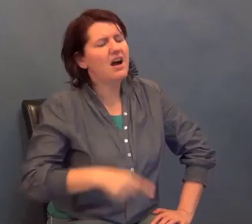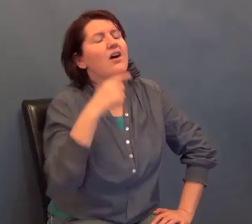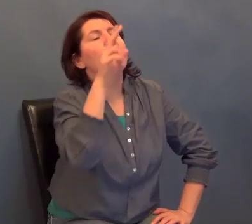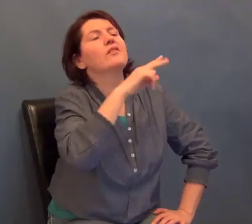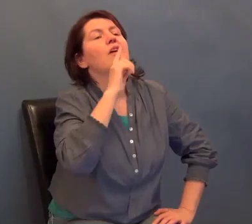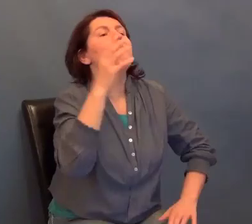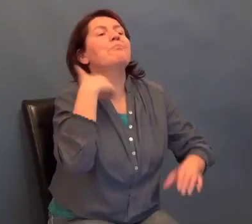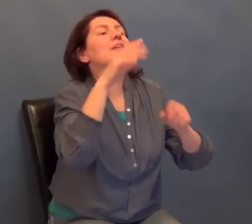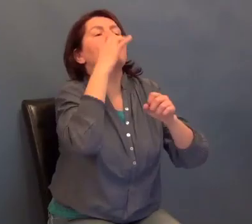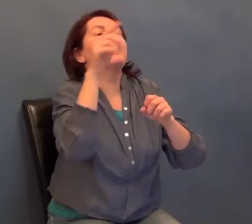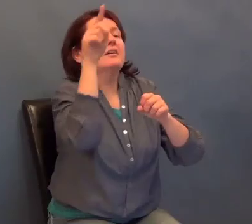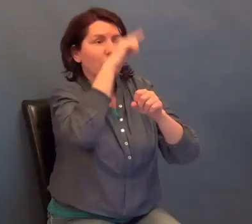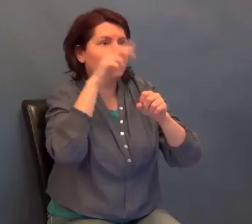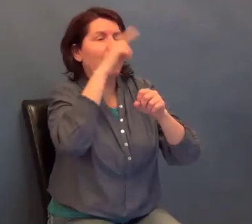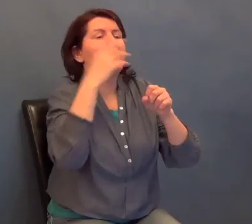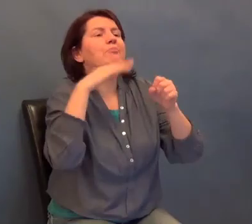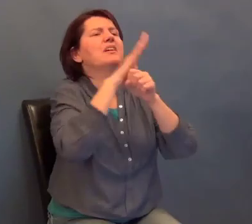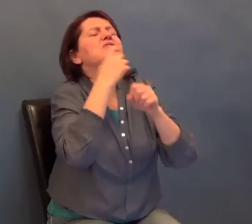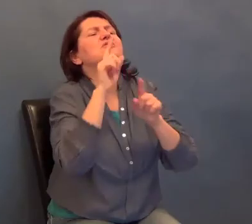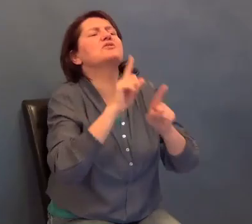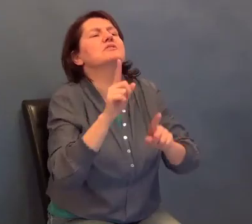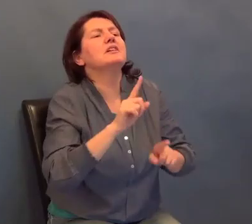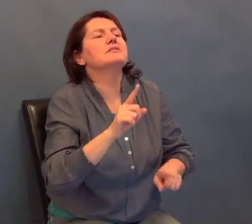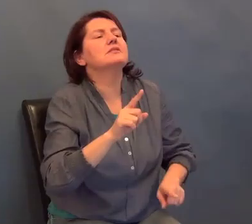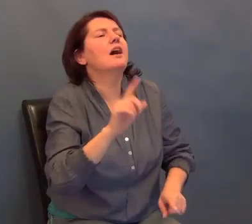Czerwone obramowanie na białym okrągłym tle - co to znaczy?